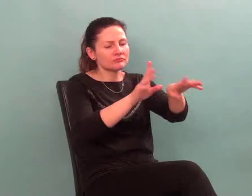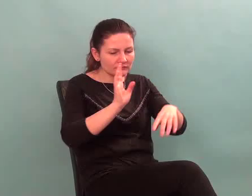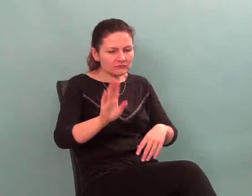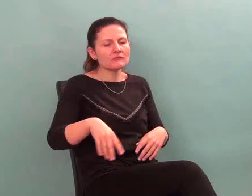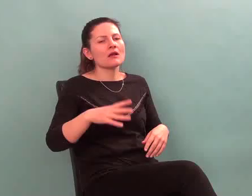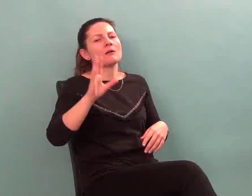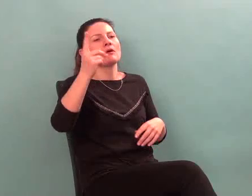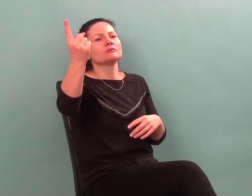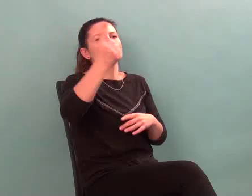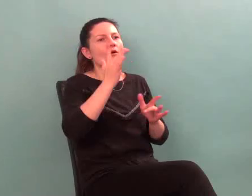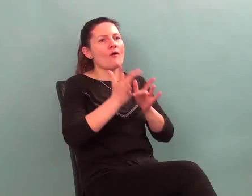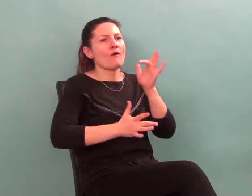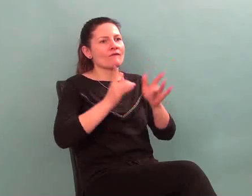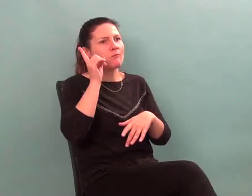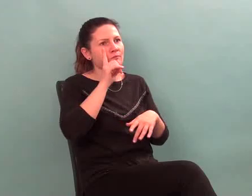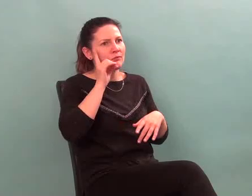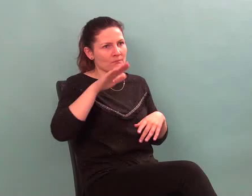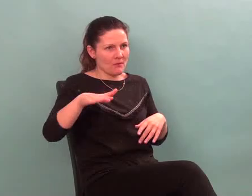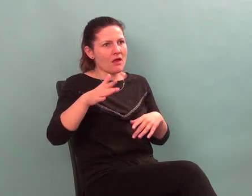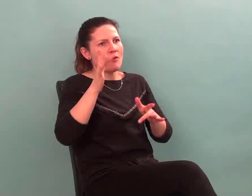Potem pojawia się mały chłopiec na rowerze.